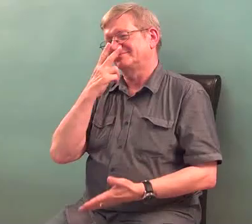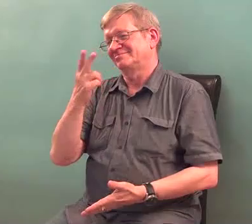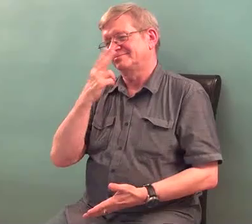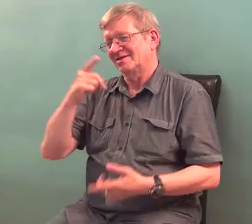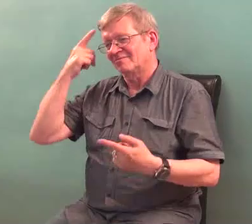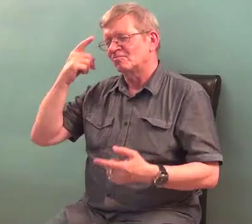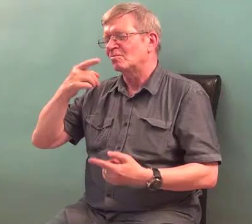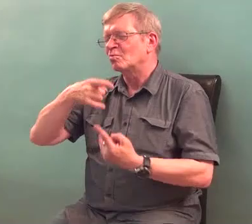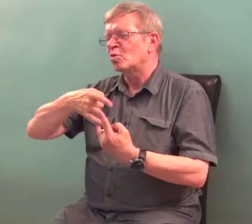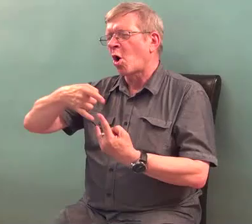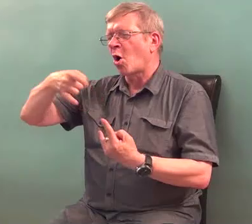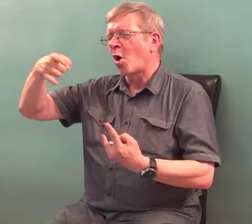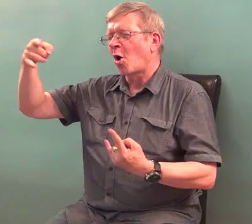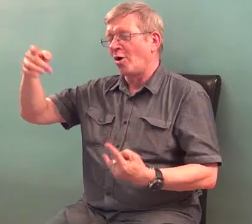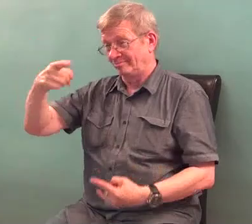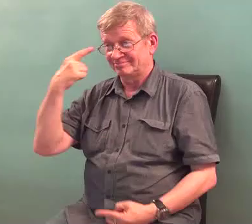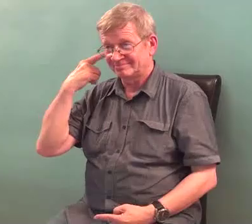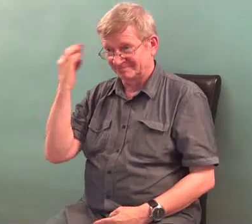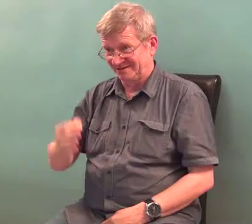Dobrze słyszysz muczenie krowy?